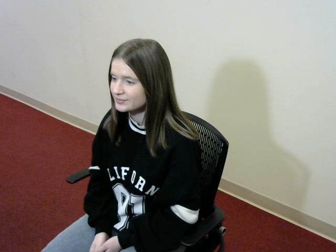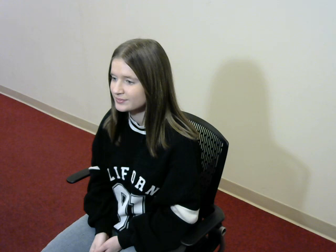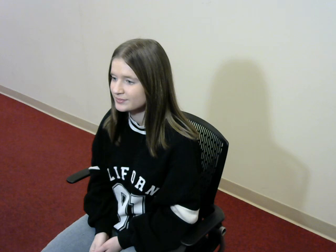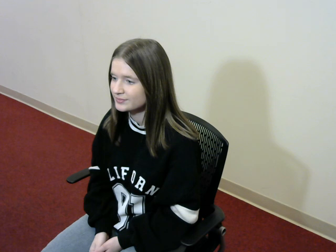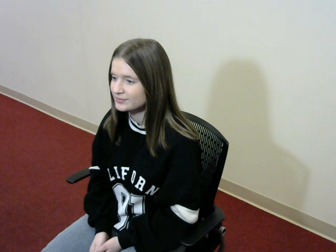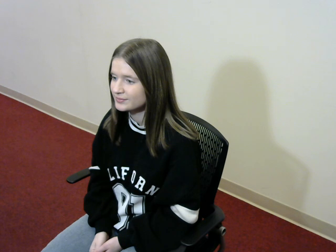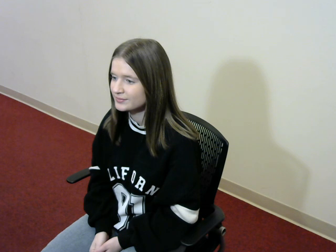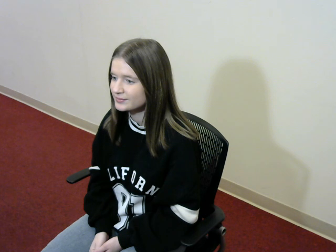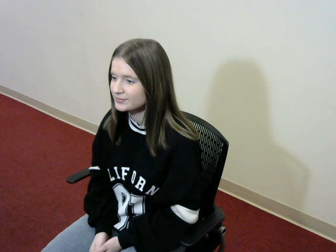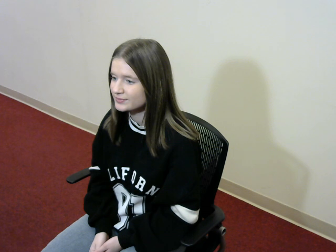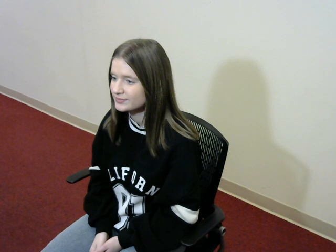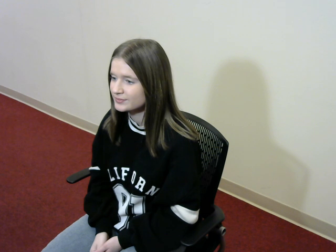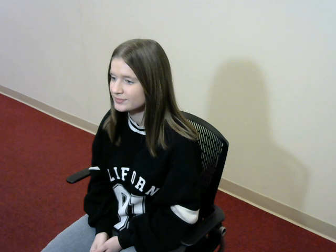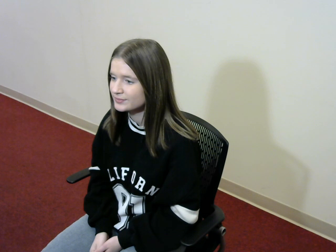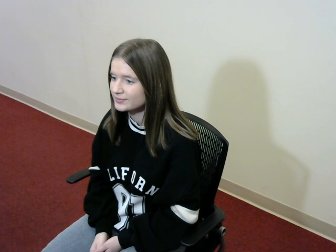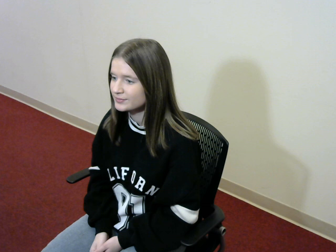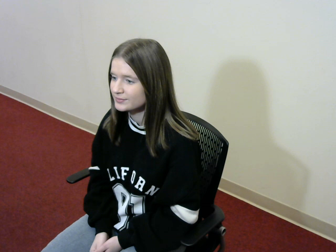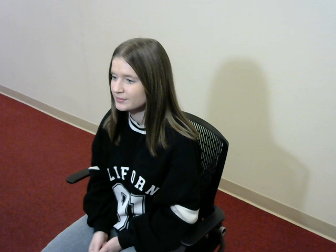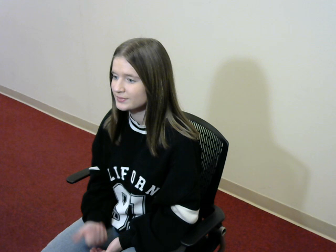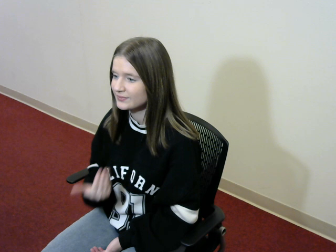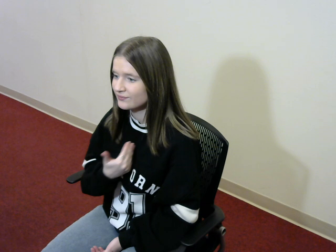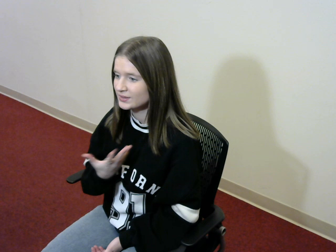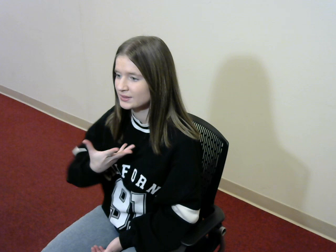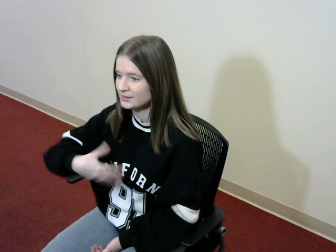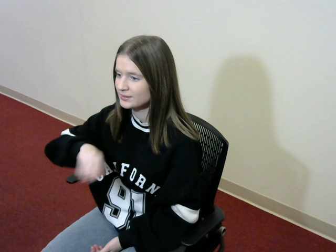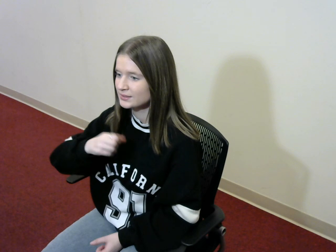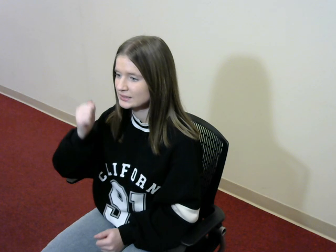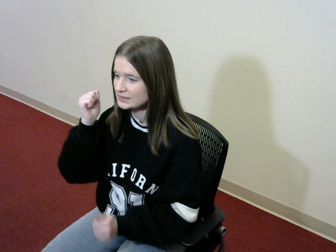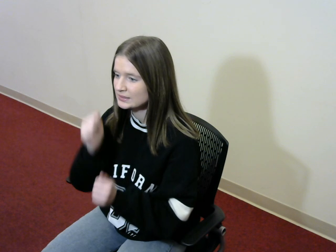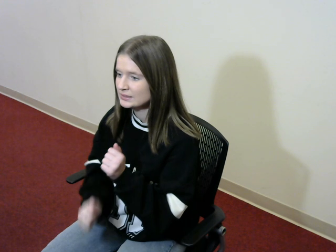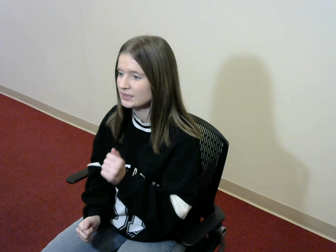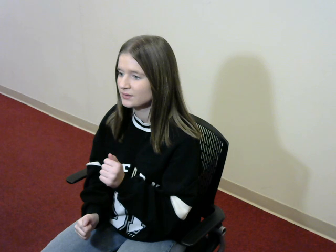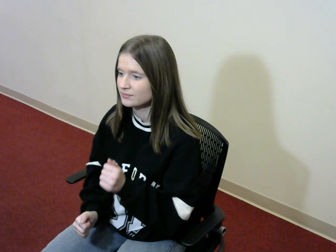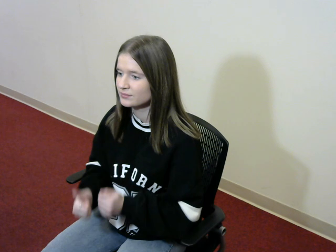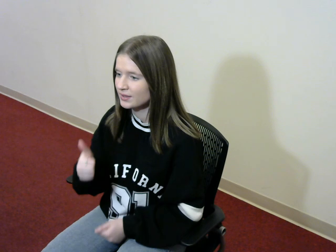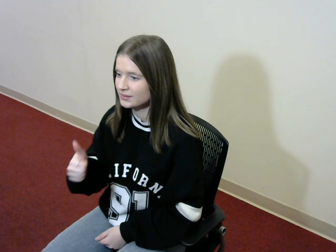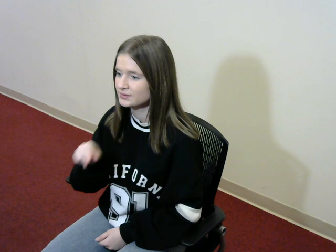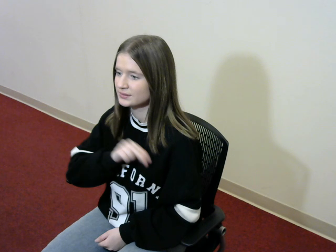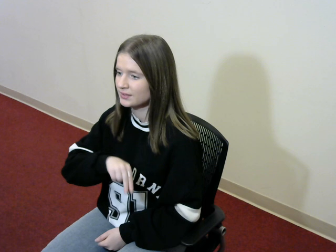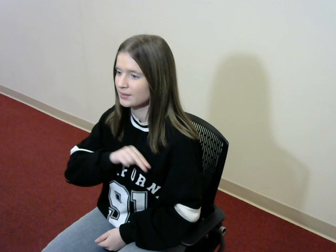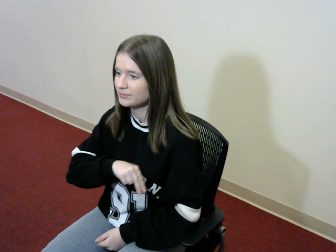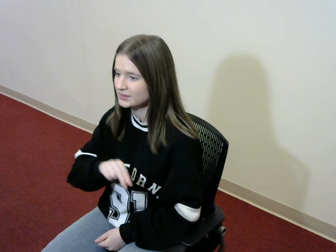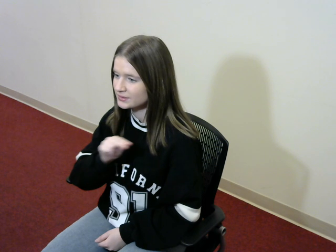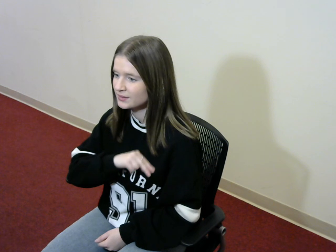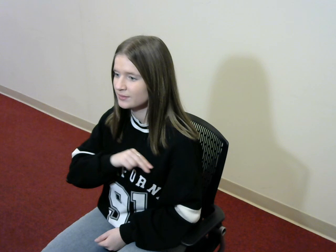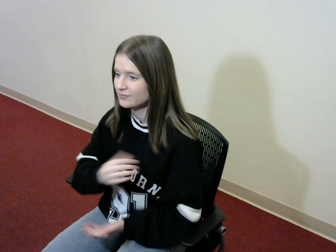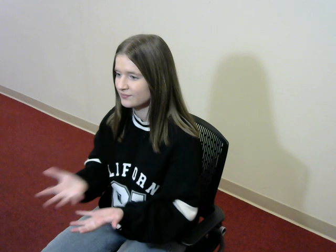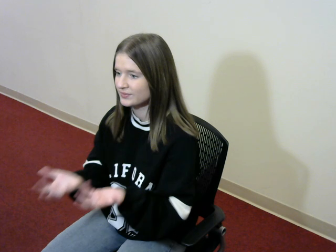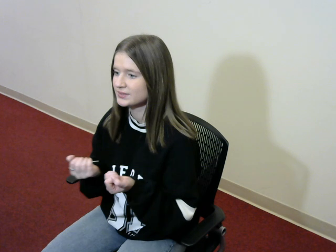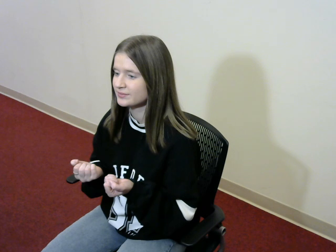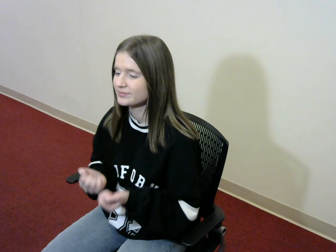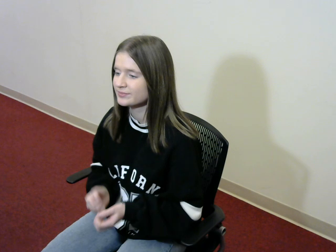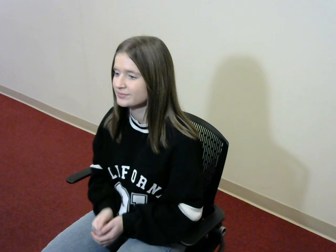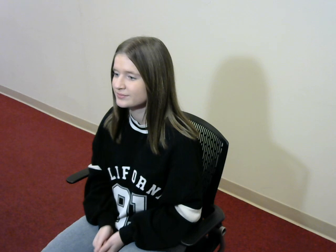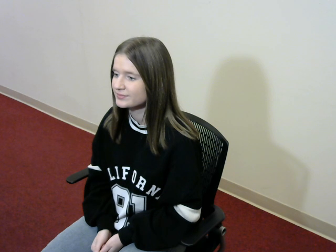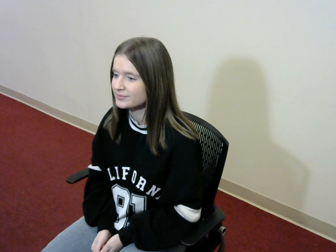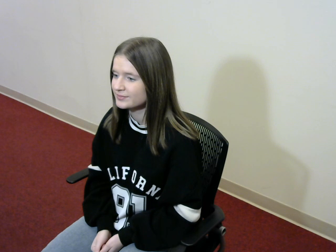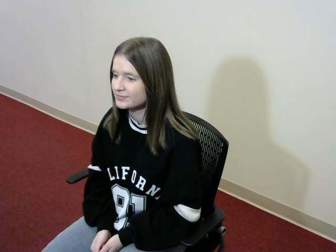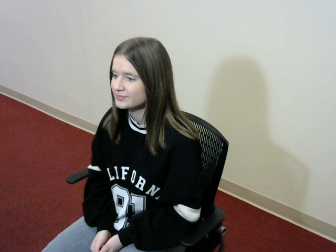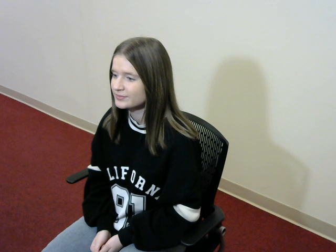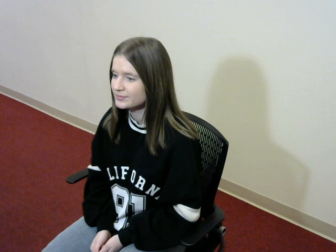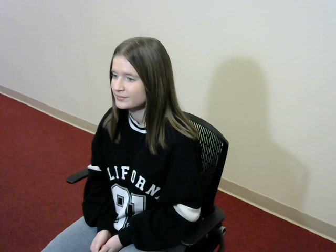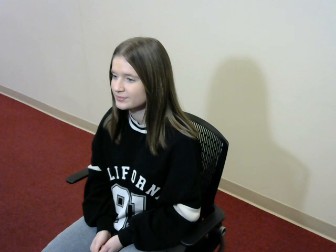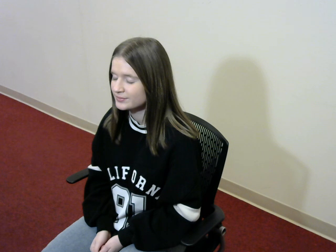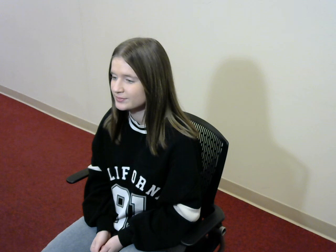Biz həmişə yaxşı işçiləri işə götürürük